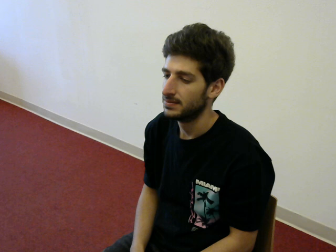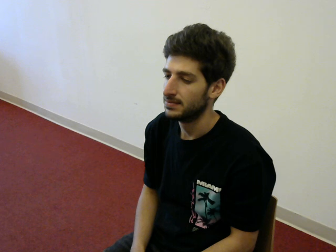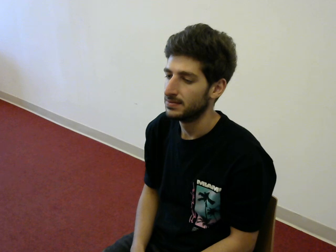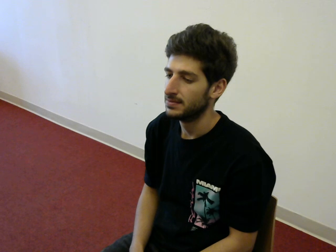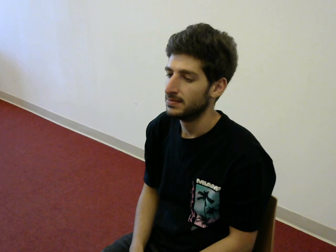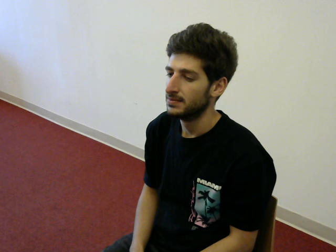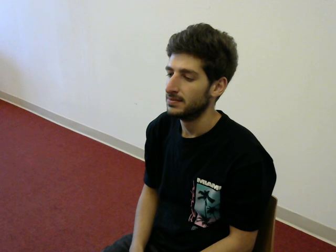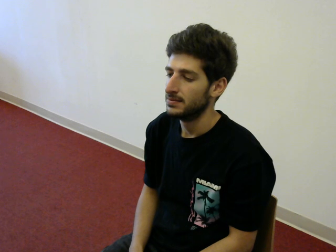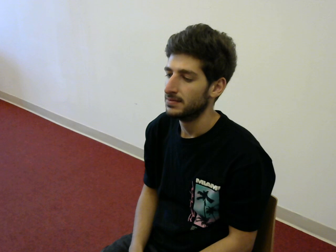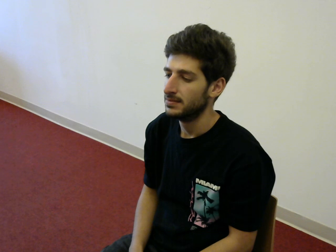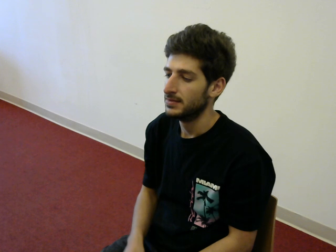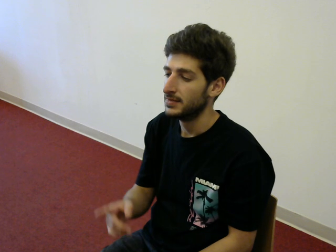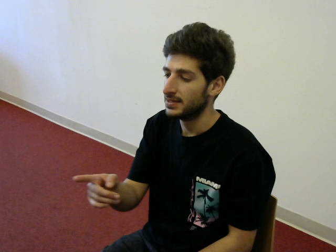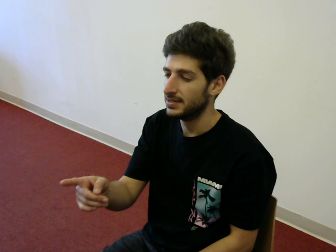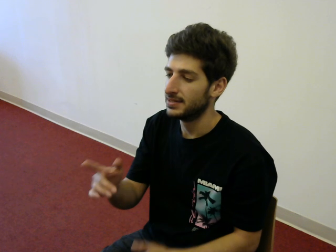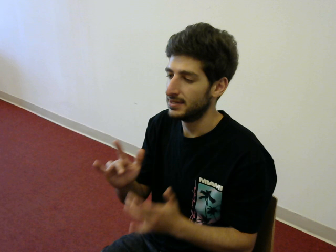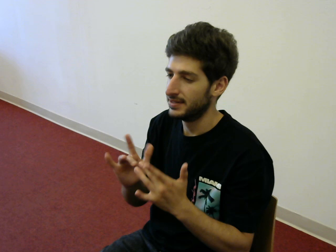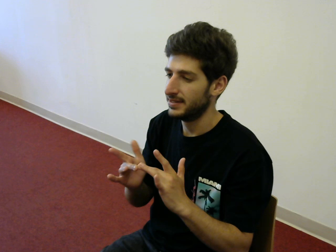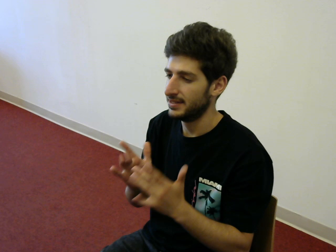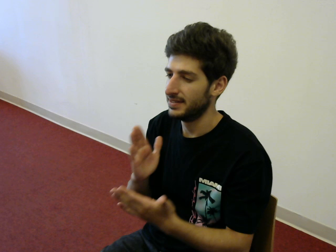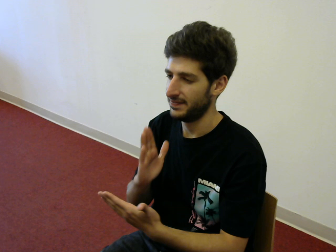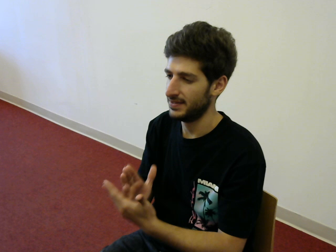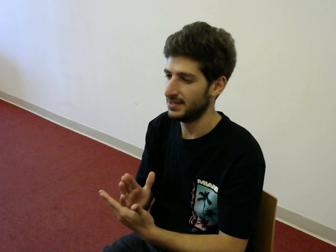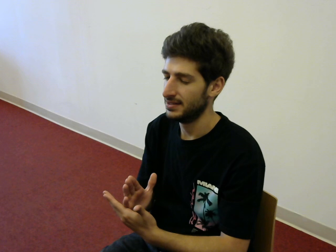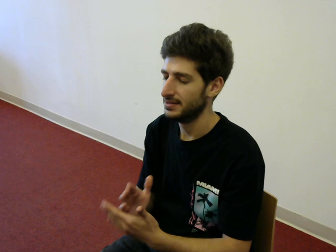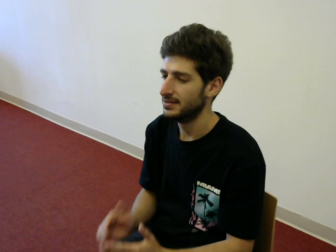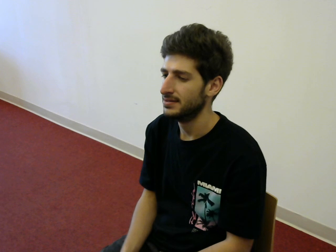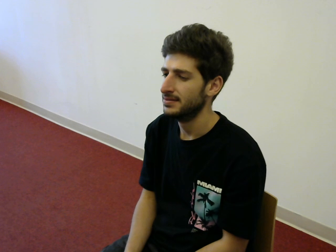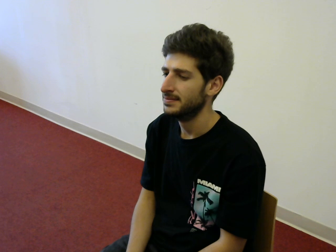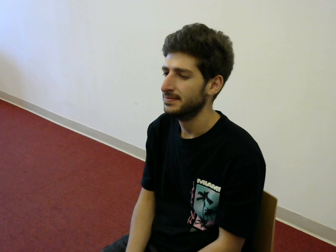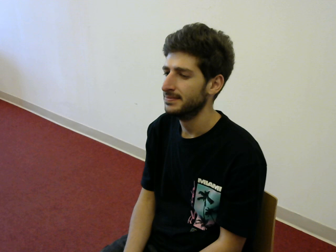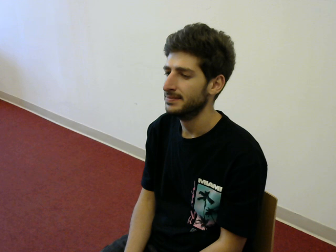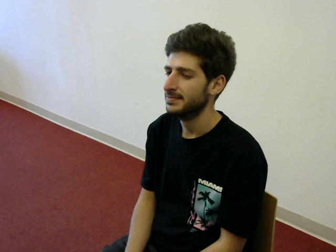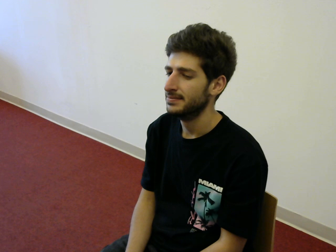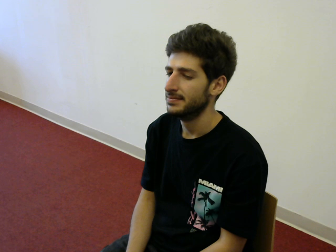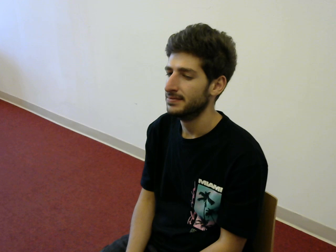Sizdə internet varmı?